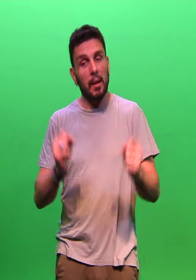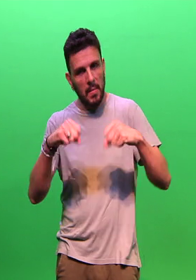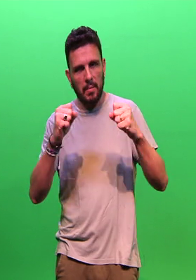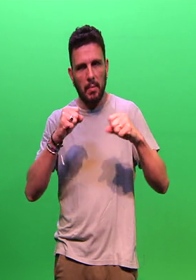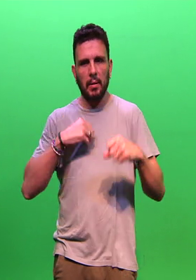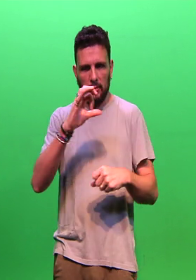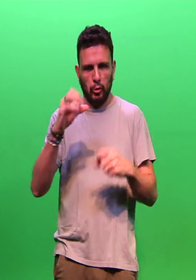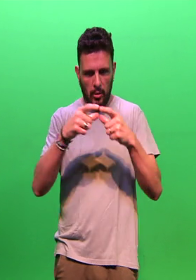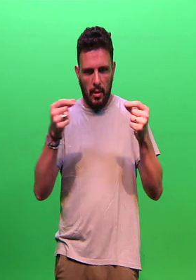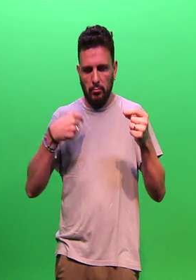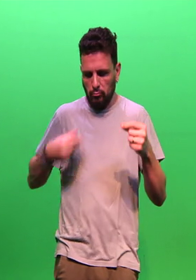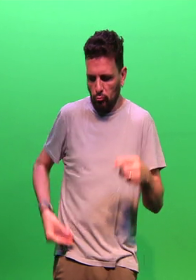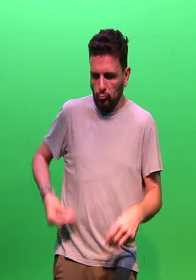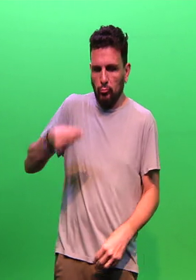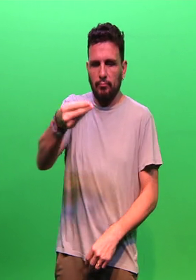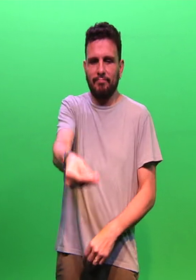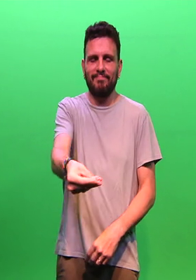D'acord, la targeta de la Seguretat Social, sí, sí, aquí tens.